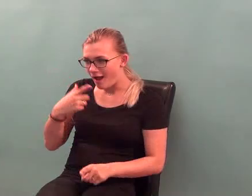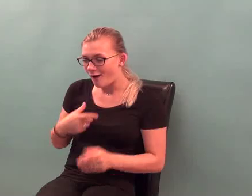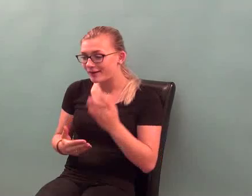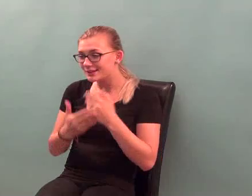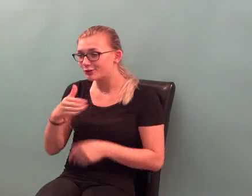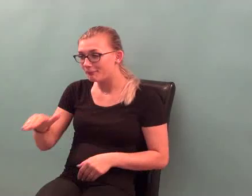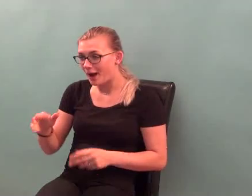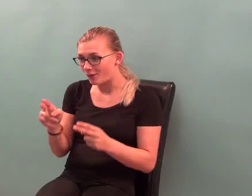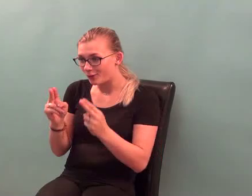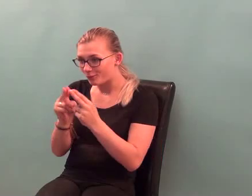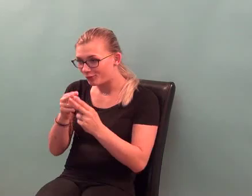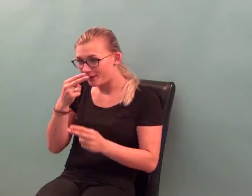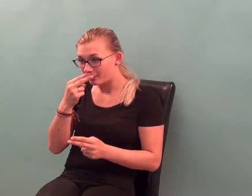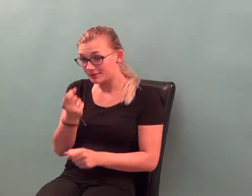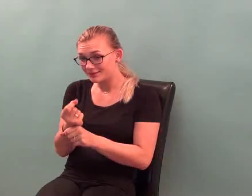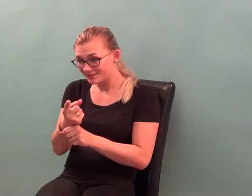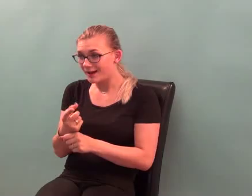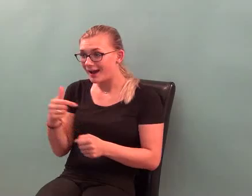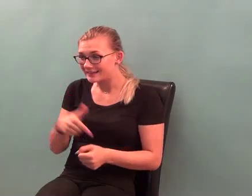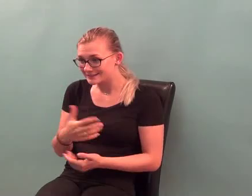Okazało się, że mały umówił się z Chaplinem, on będzie rzucał i zarobią na tym.